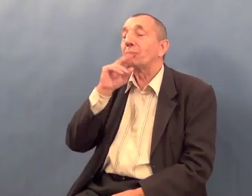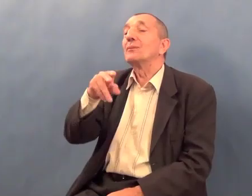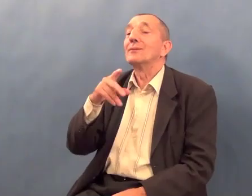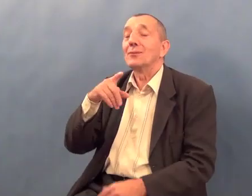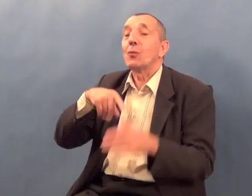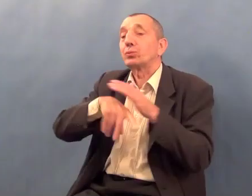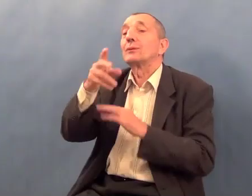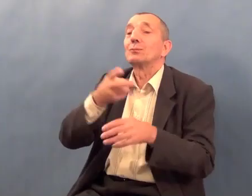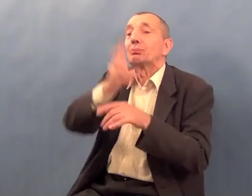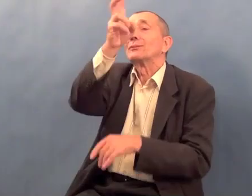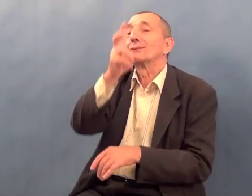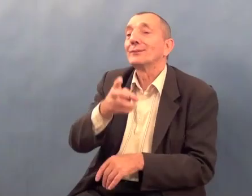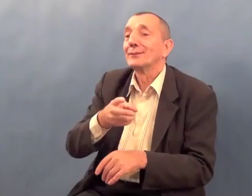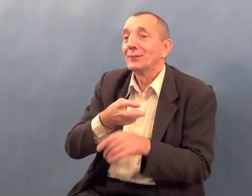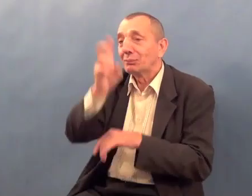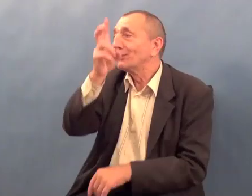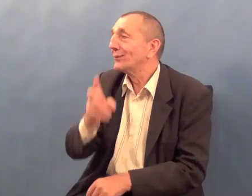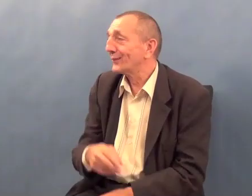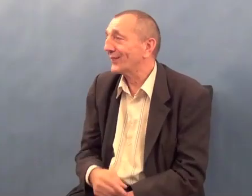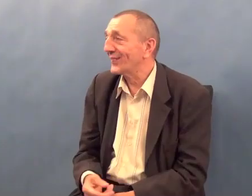Wypluwa, on ucieka, wyrzuca go, wyrzuca go.